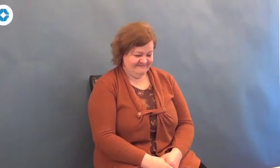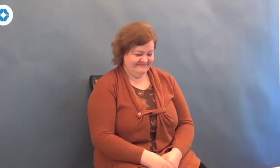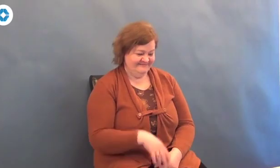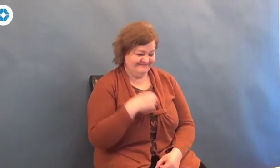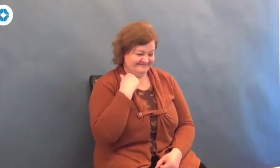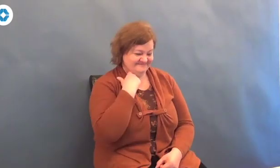Śmieszne.